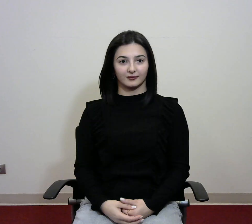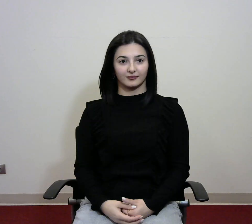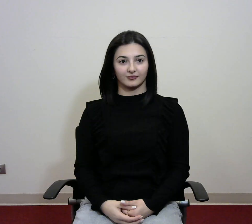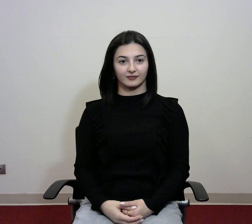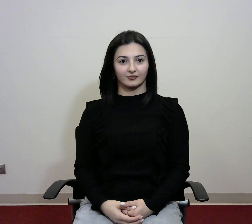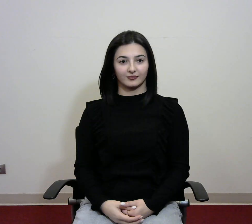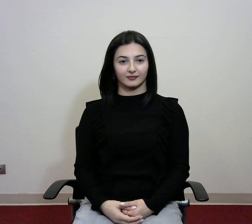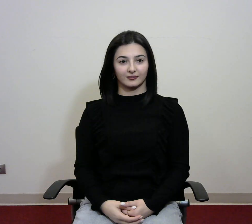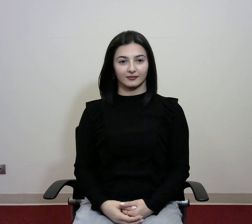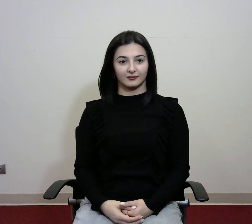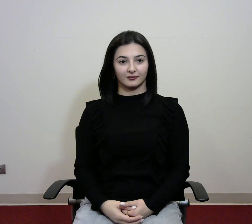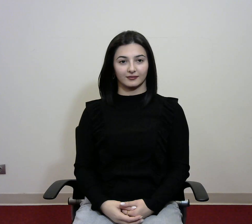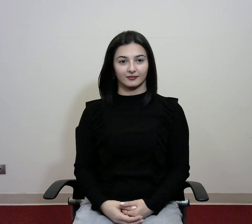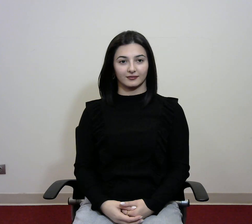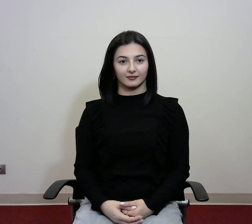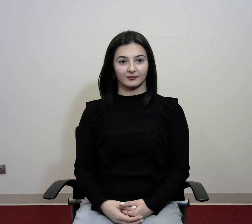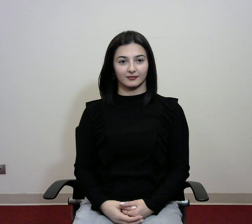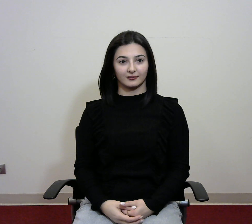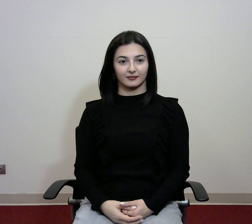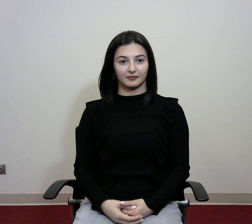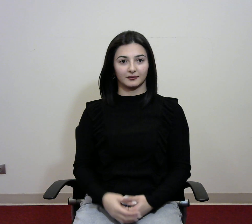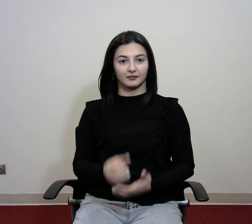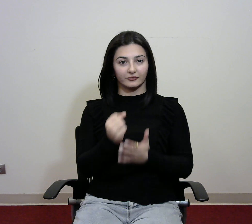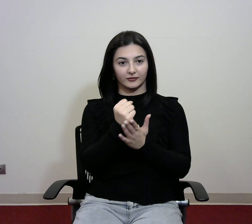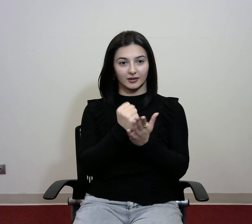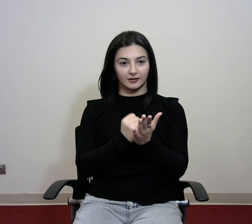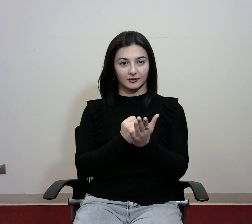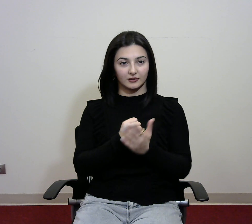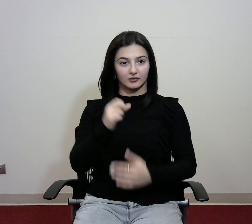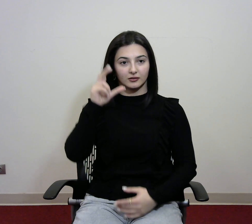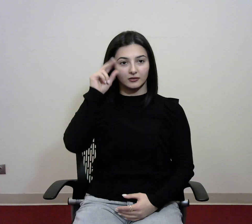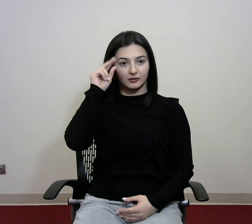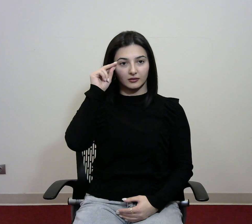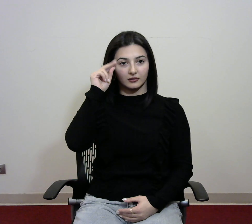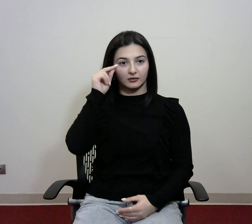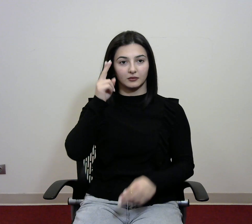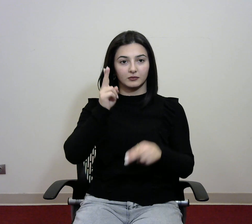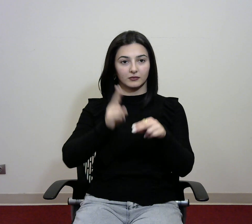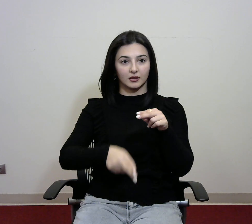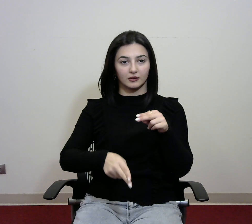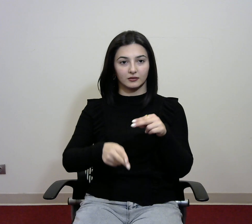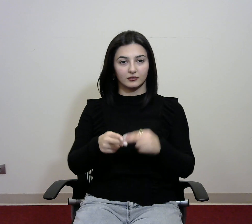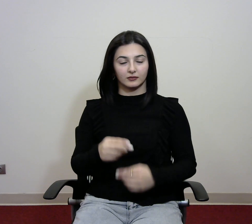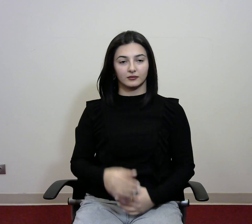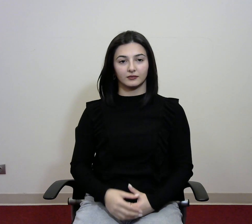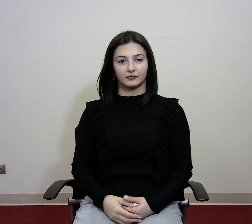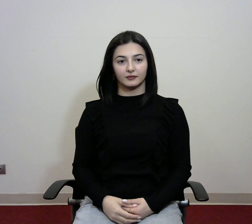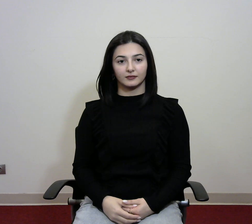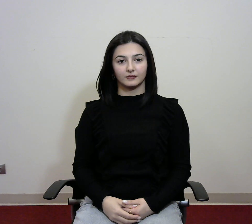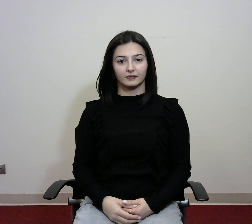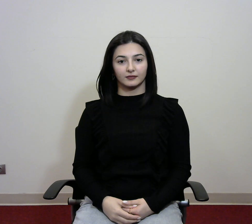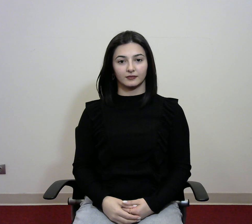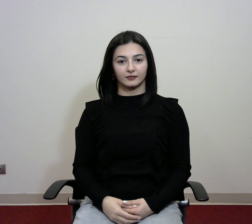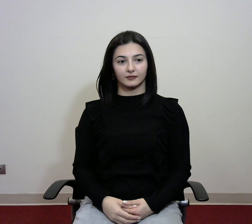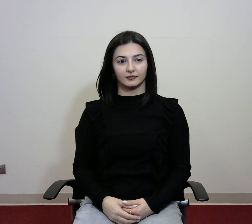Viza nə vaxt bitir?